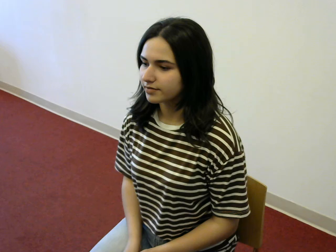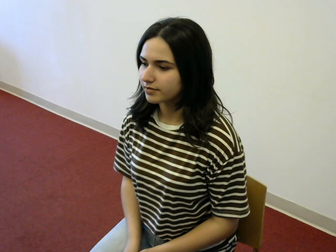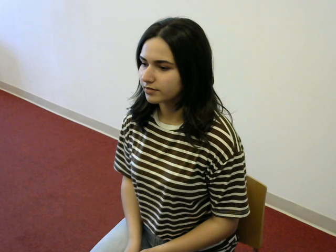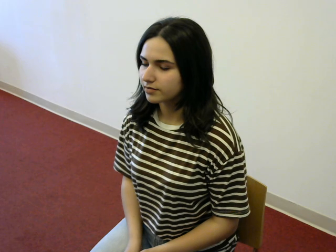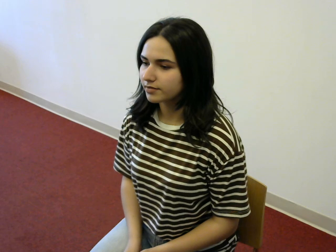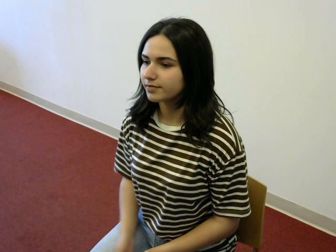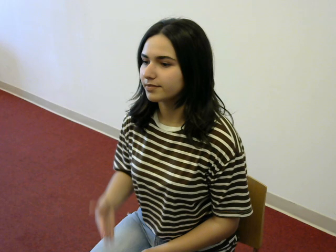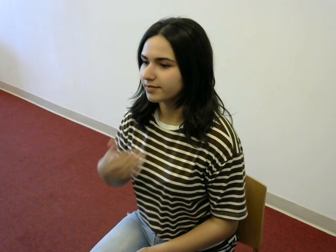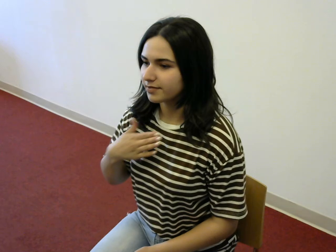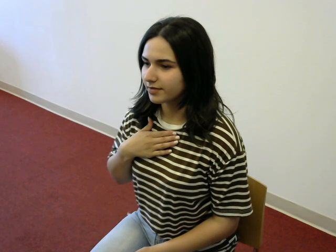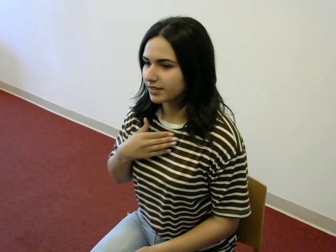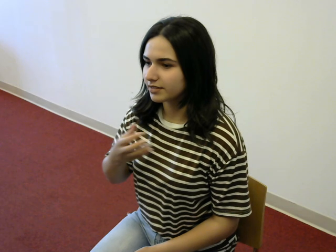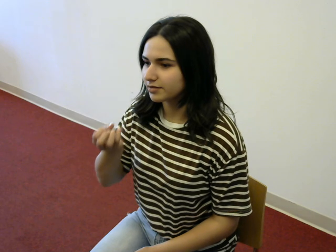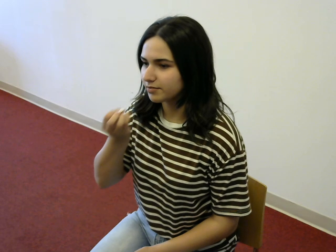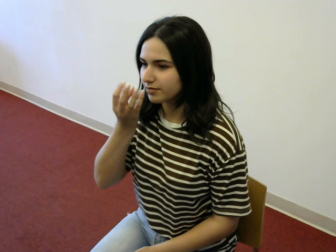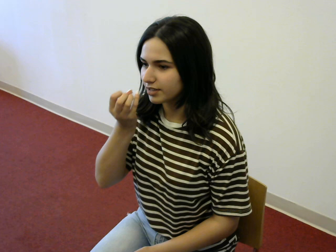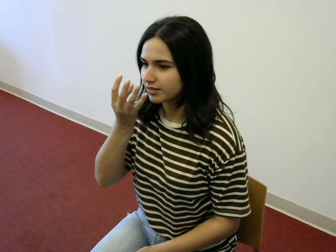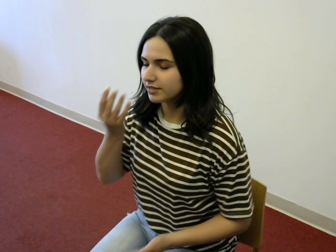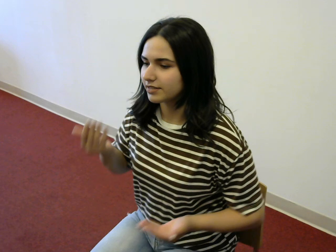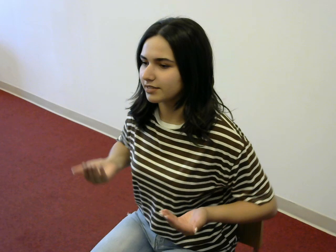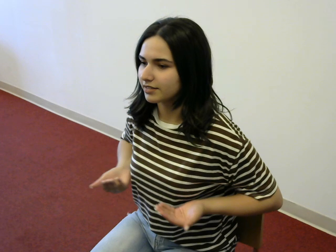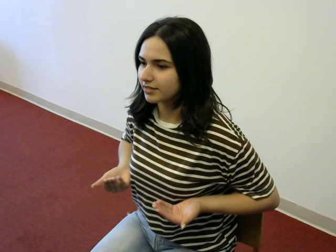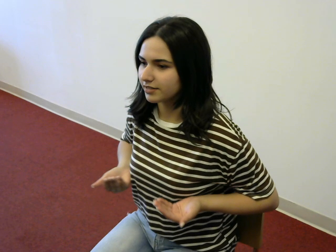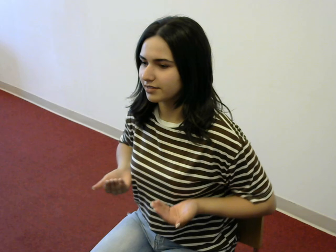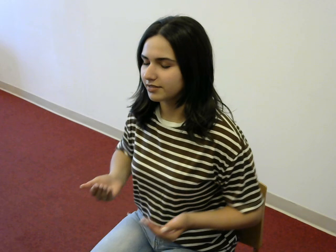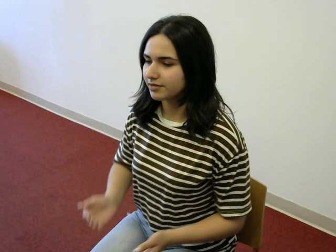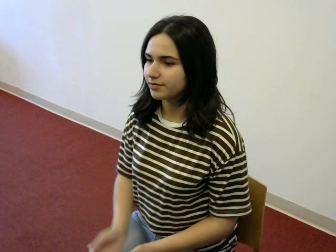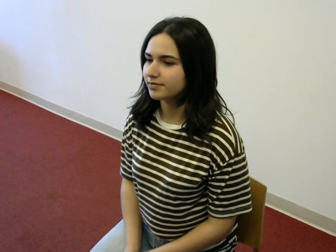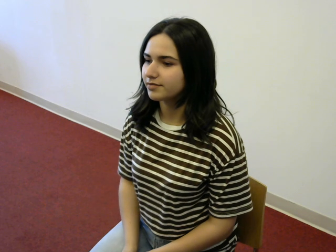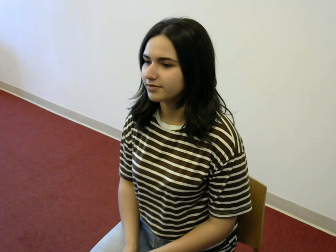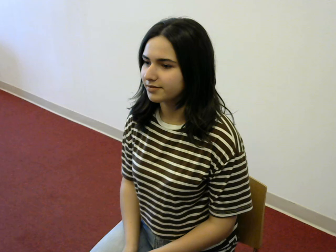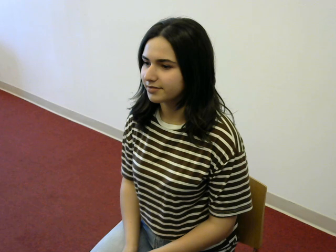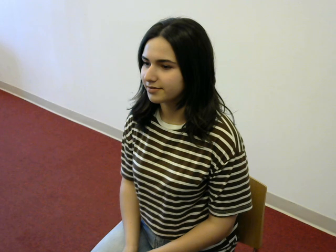Mən Bakıda yaşayıram